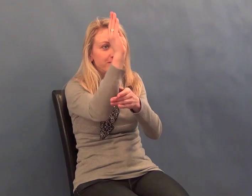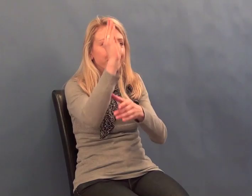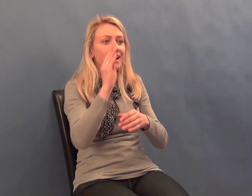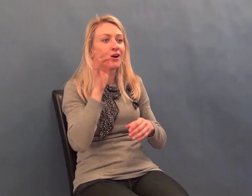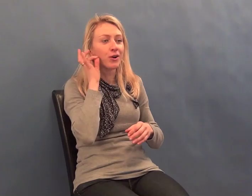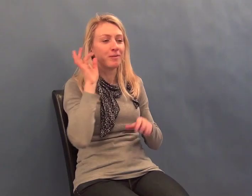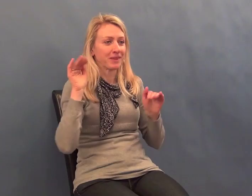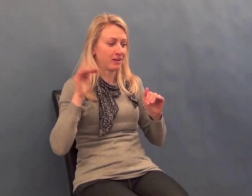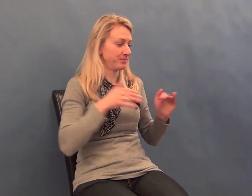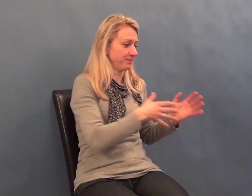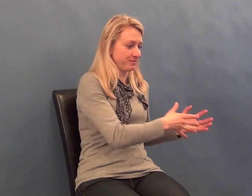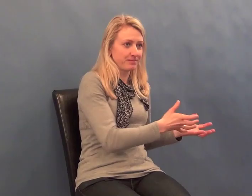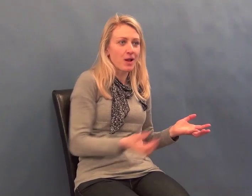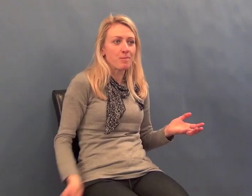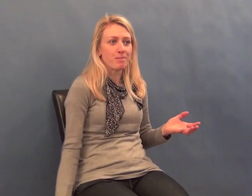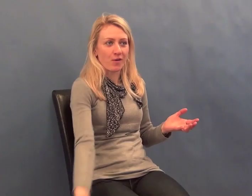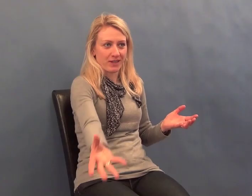Kot, nie, ptak, bierze kulę do bowlingu.